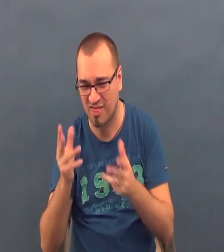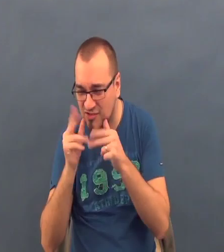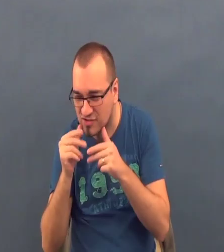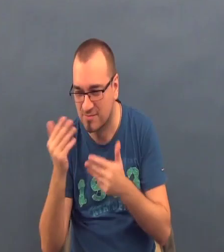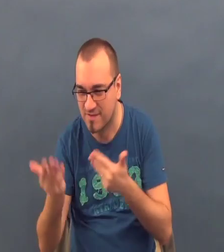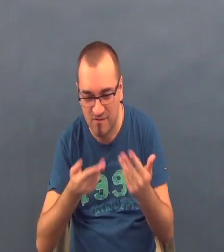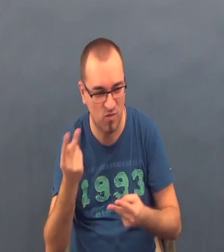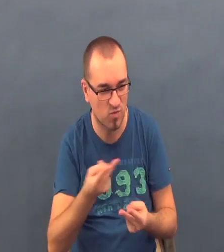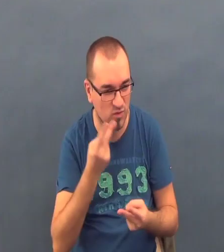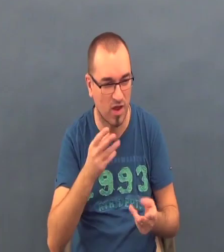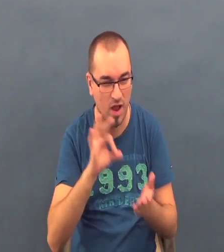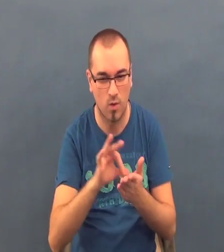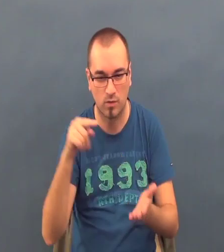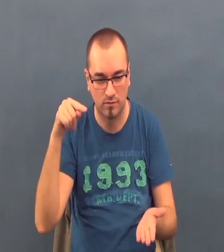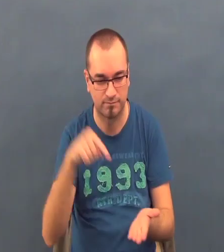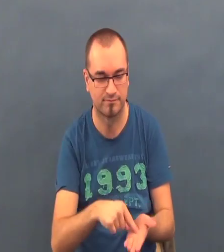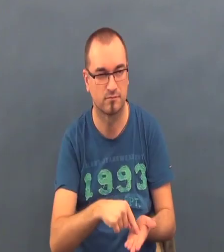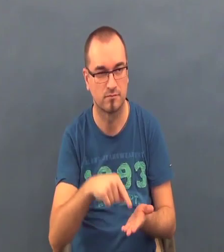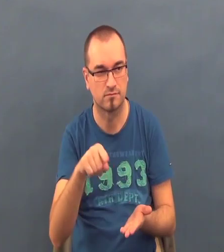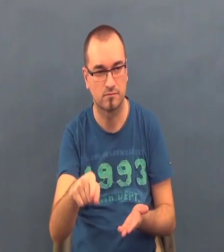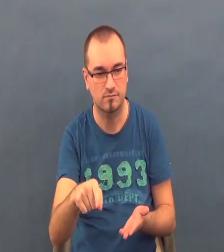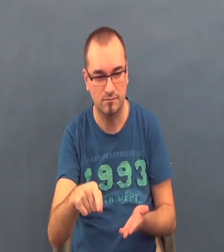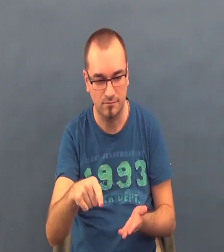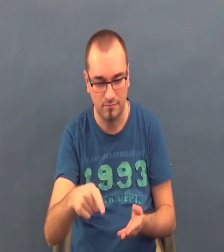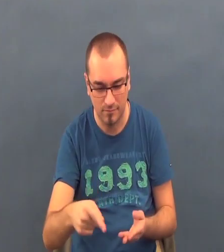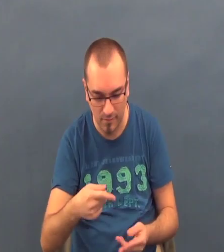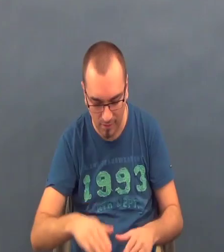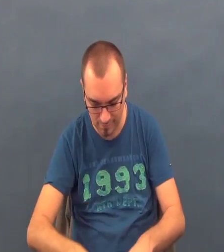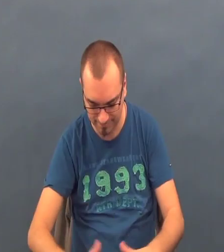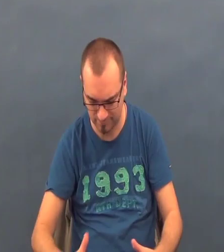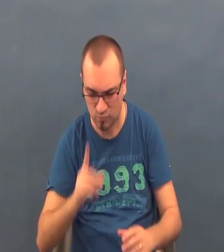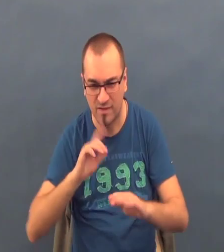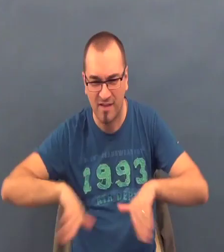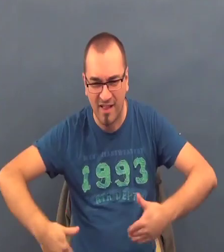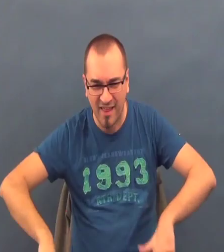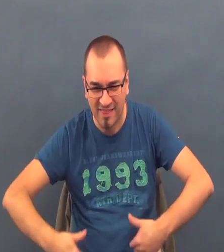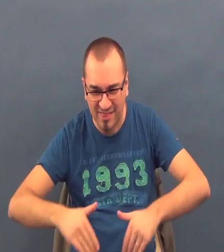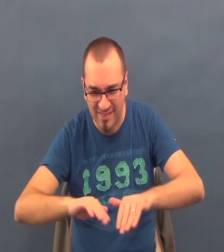Szli i szukali, akurat trafili na kopiec kreta.